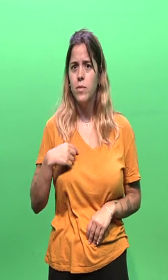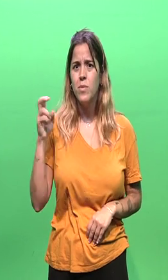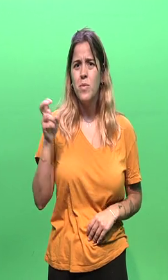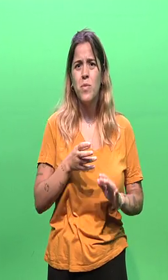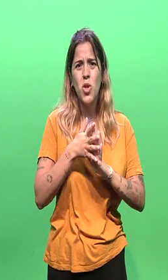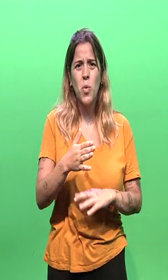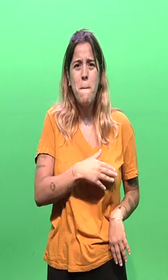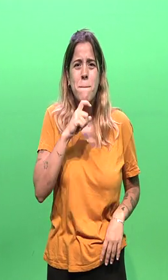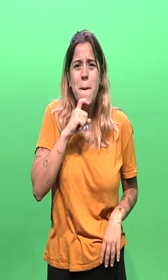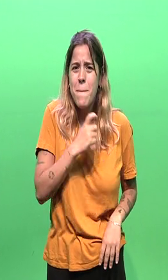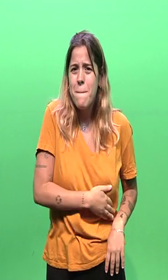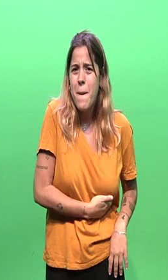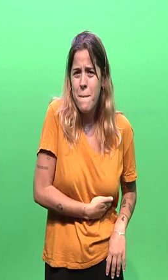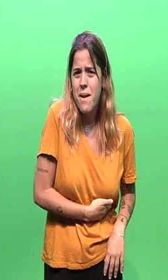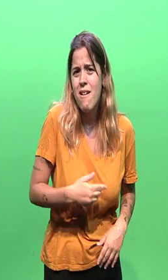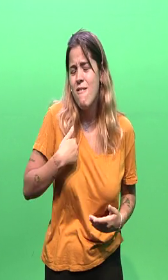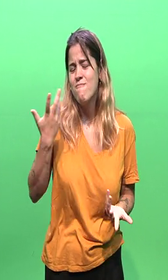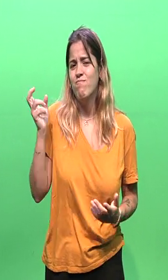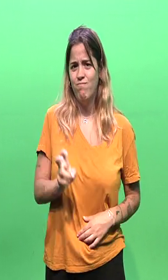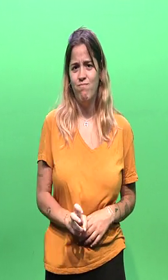Vinc perquè em fa molt de mal la panxa i he decidit venir.